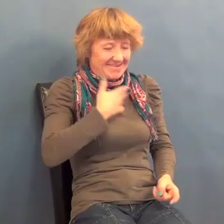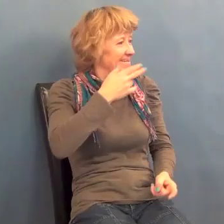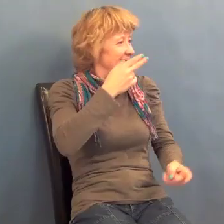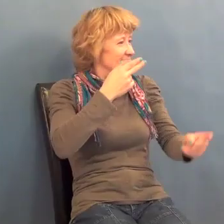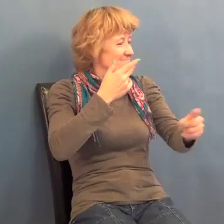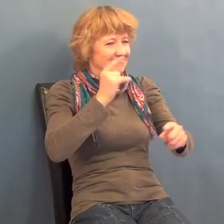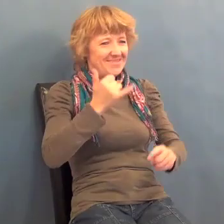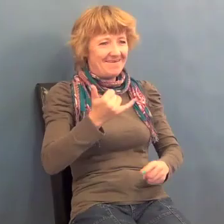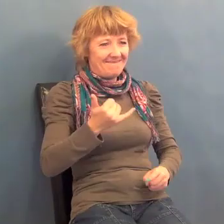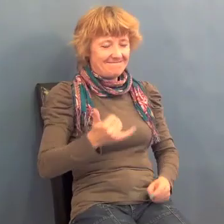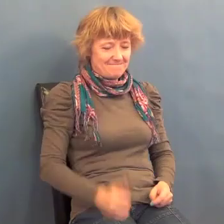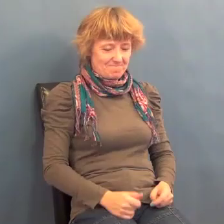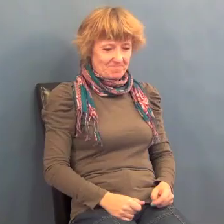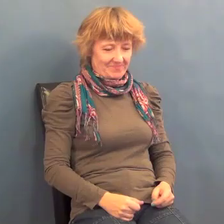Ja nie wiem jak.